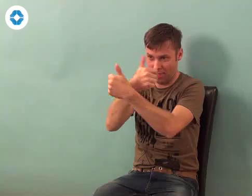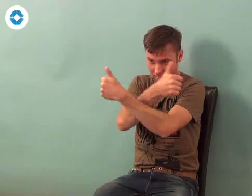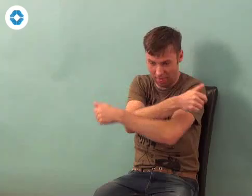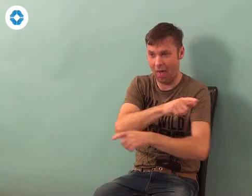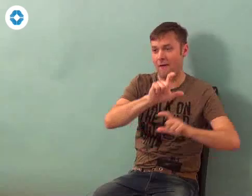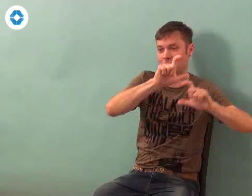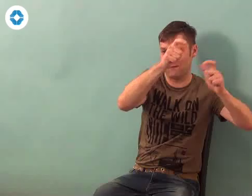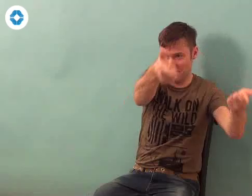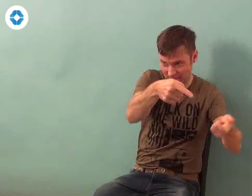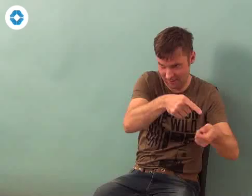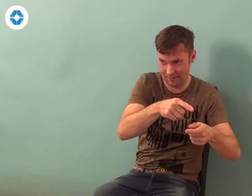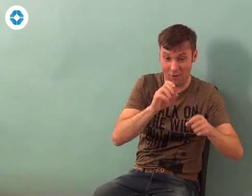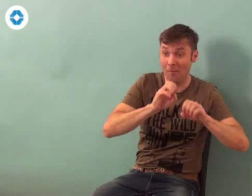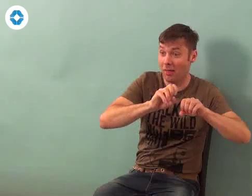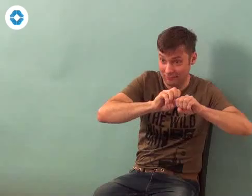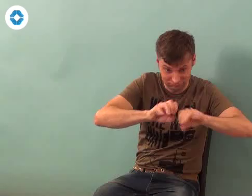I wtedy był ten wypadek, wszystko się wysypało.